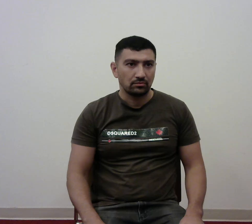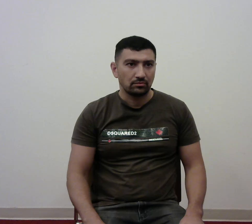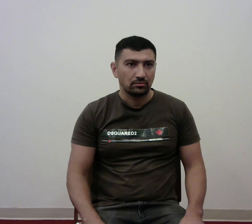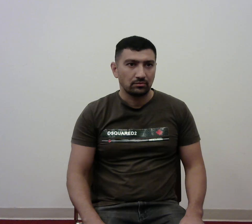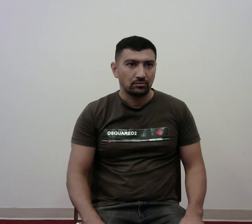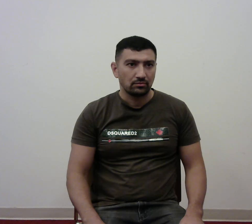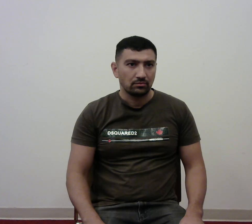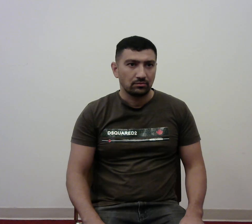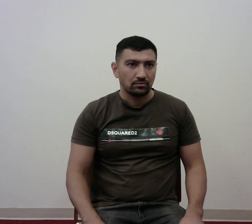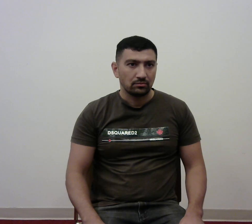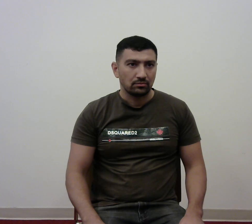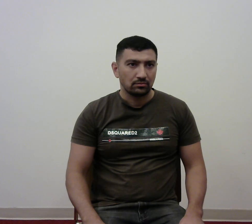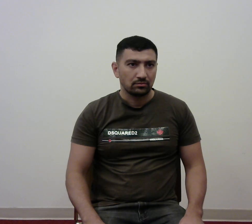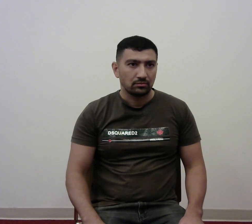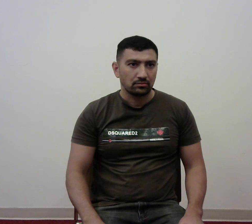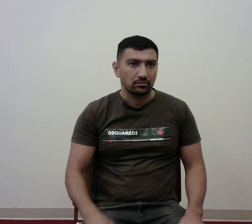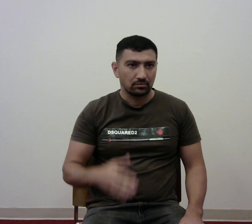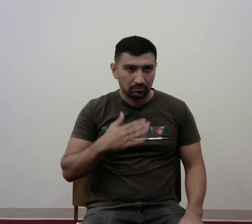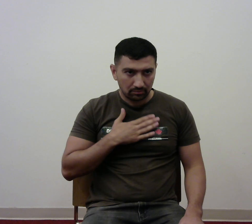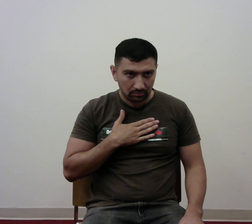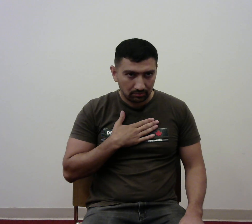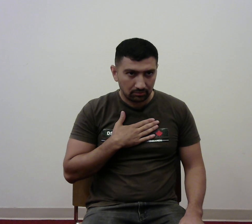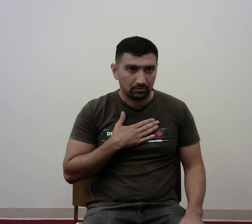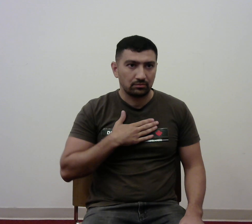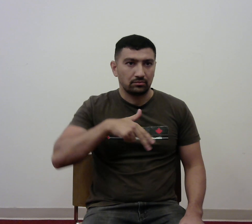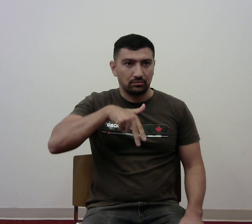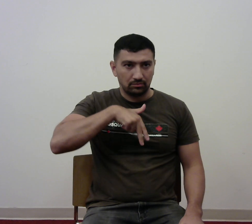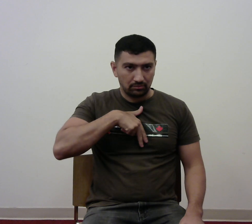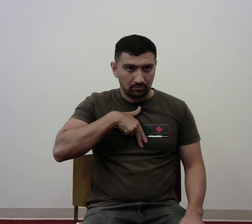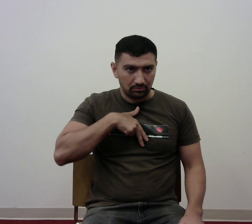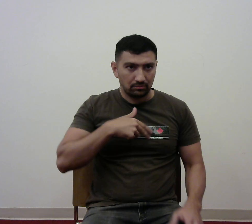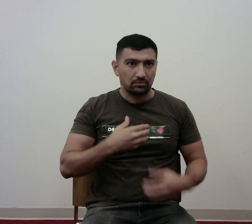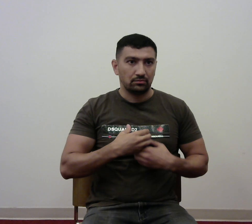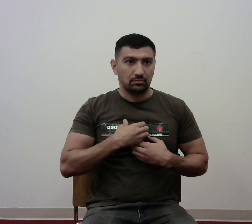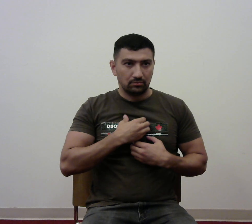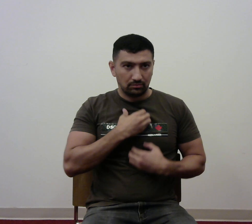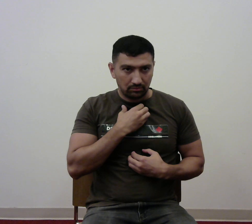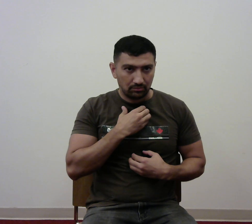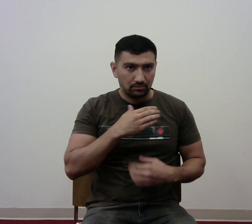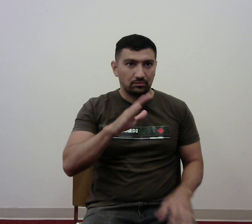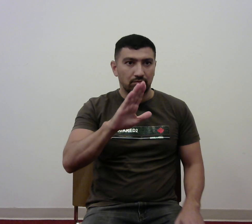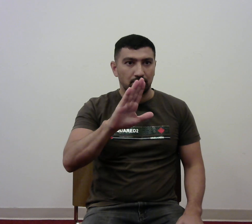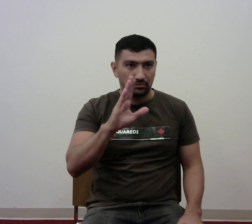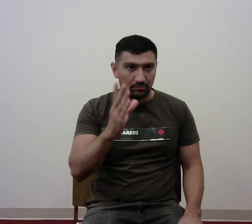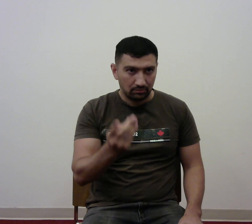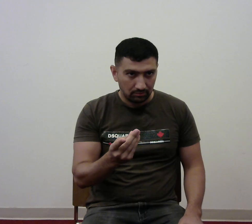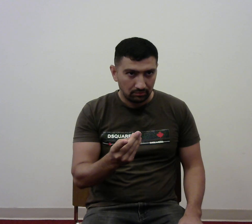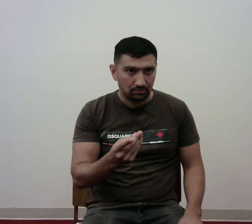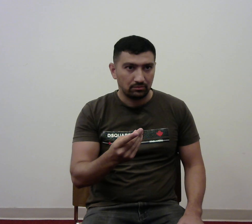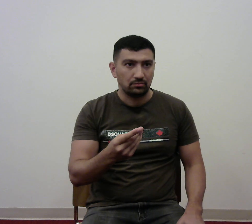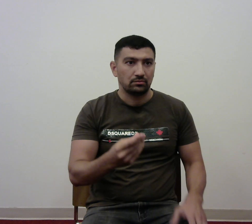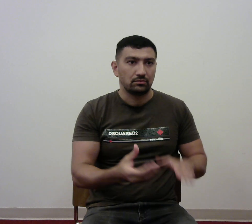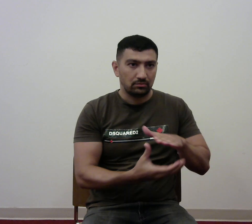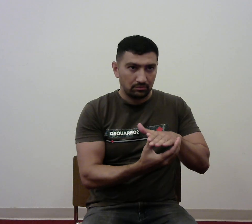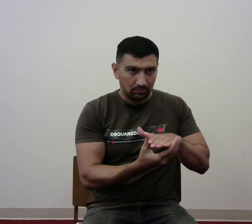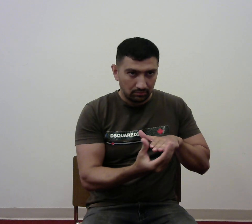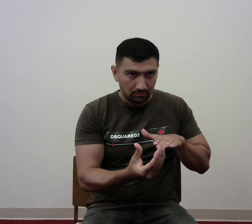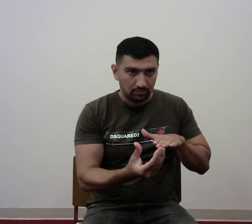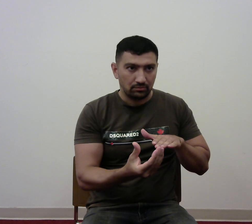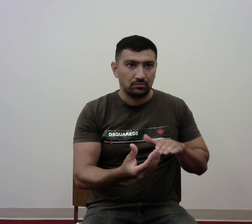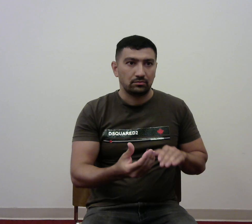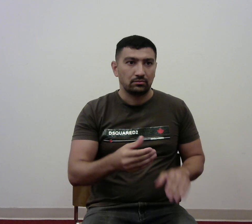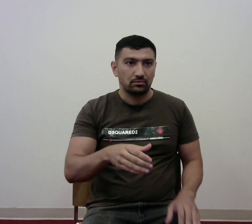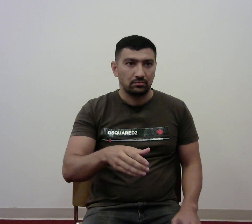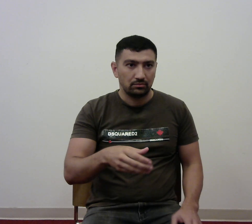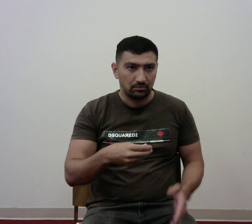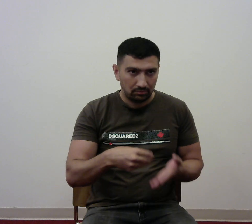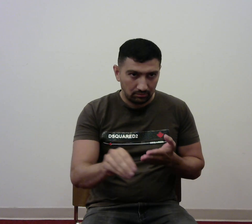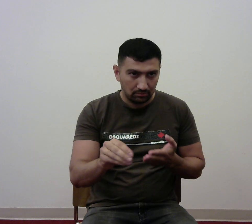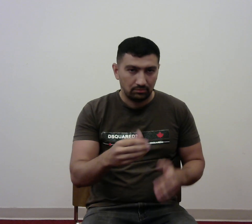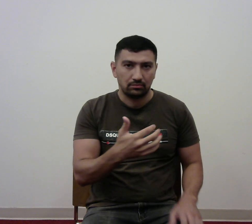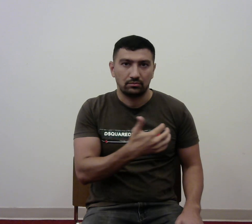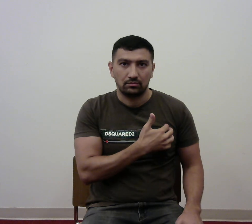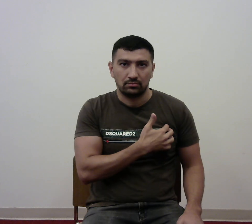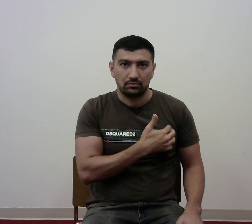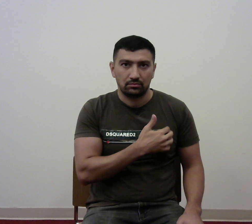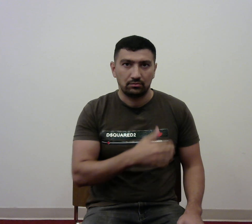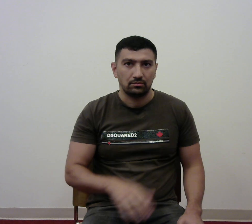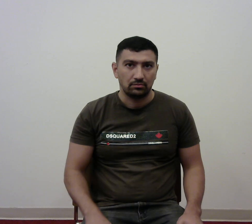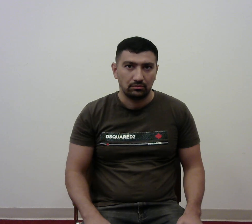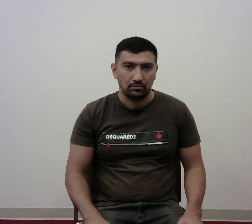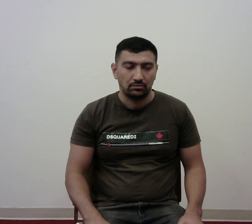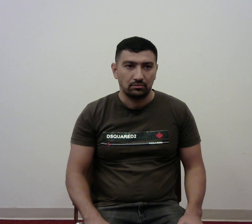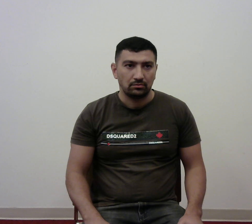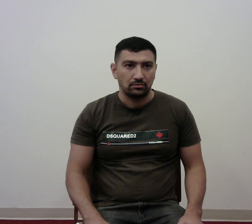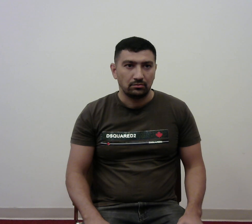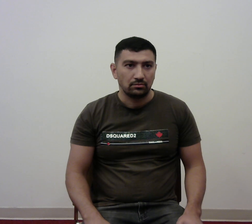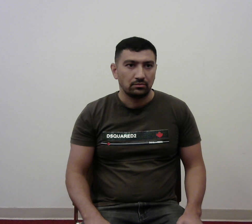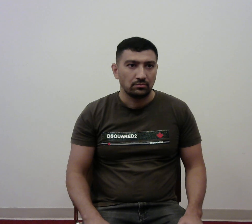Mən kostyum, qalstuk və ayaqqabı almaq istəyirəm